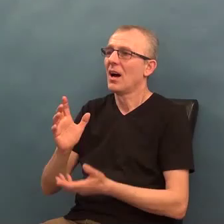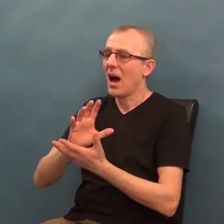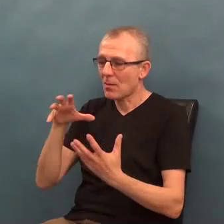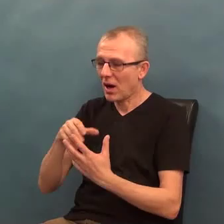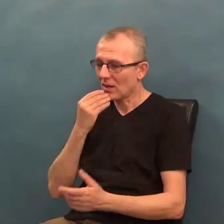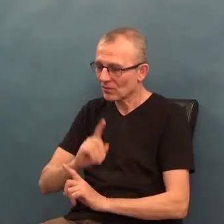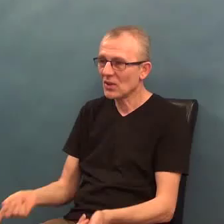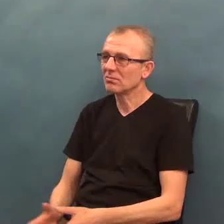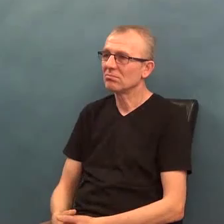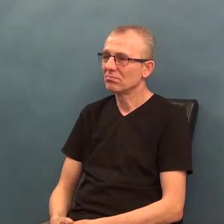Nie wolno jeść hamburgera.